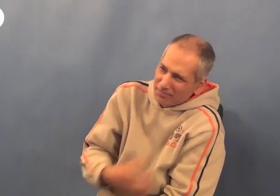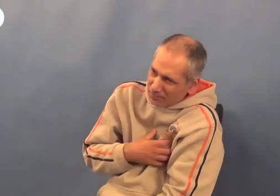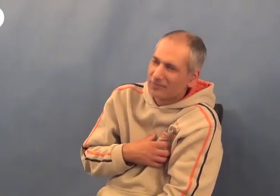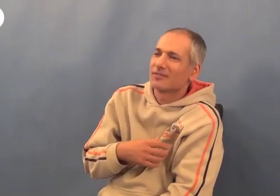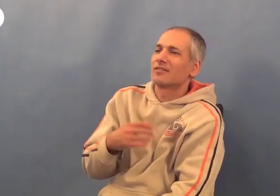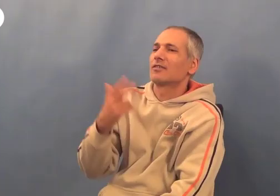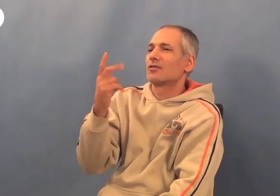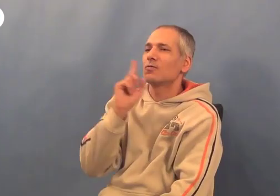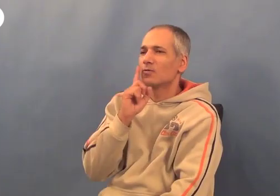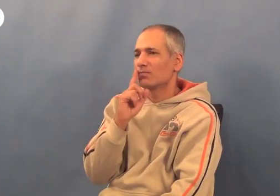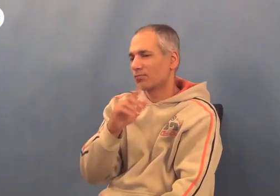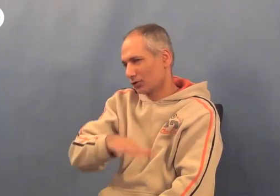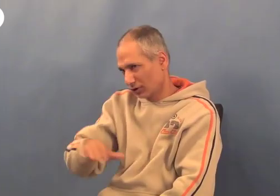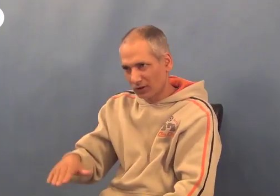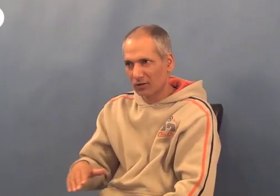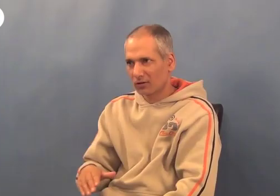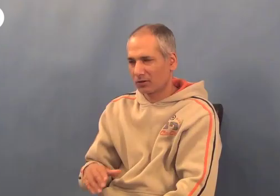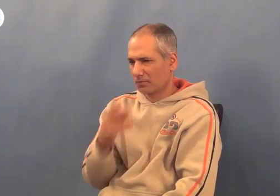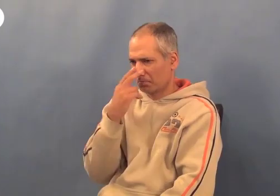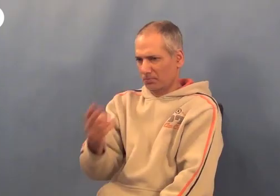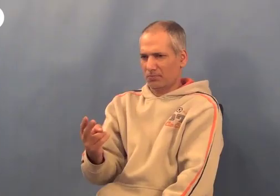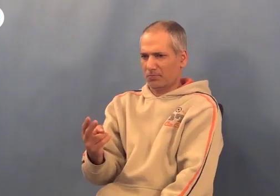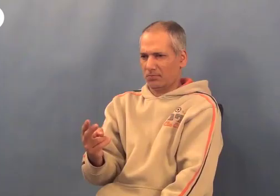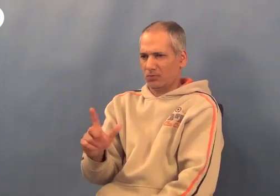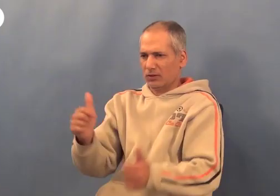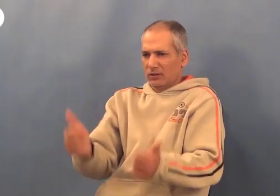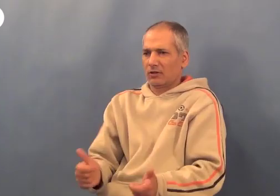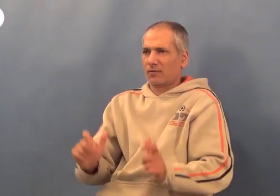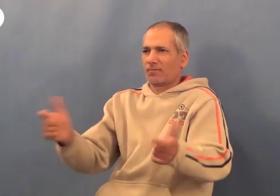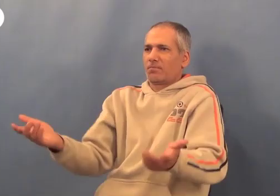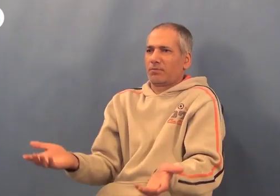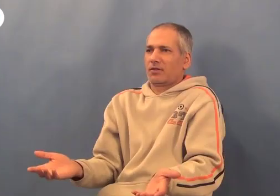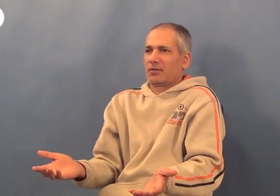Trzech chłopaków, dzieci, patrzy, że coś się stało, wypadek?